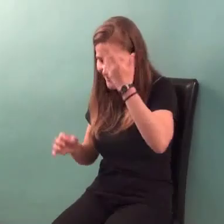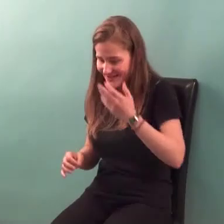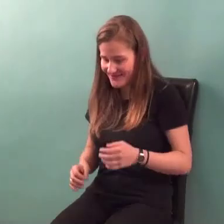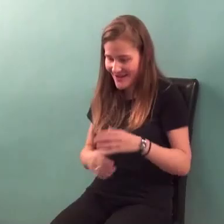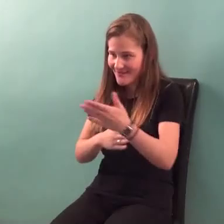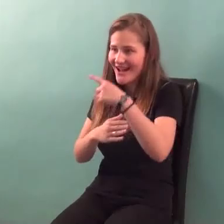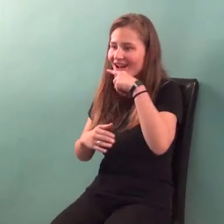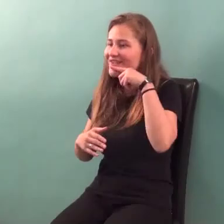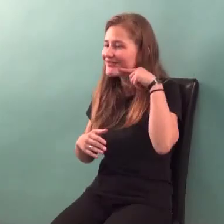Ryba jest czerwona.